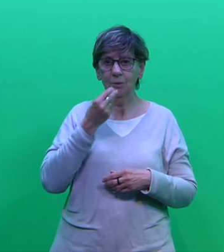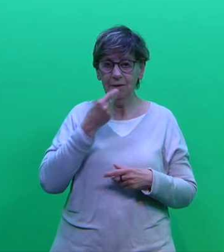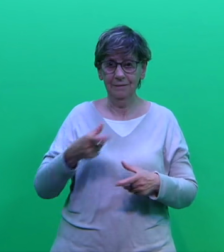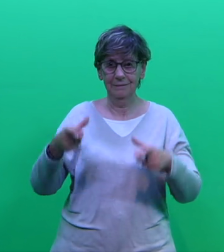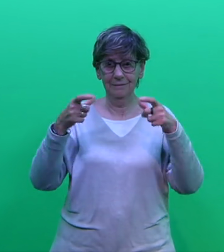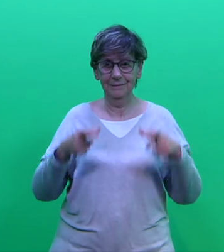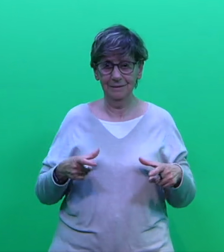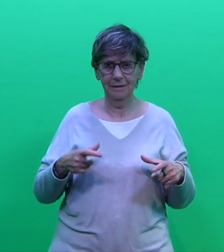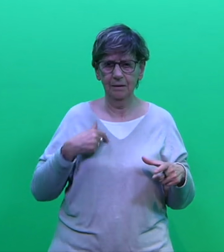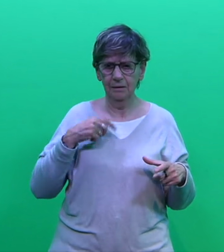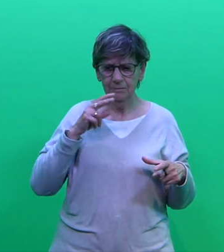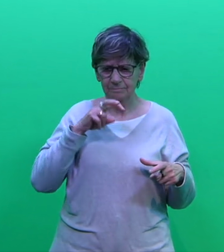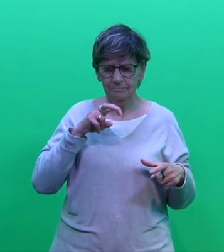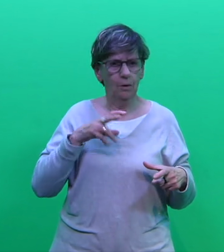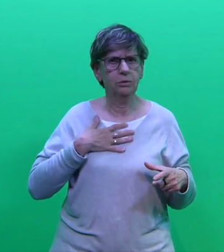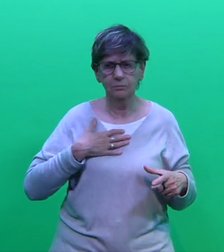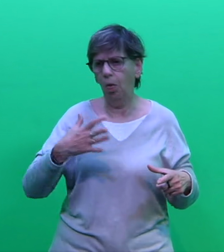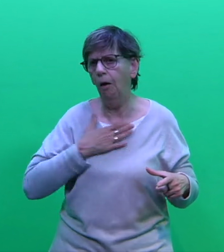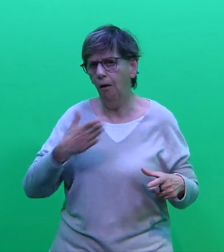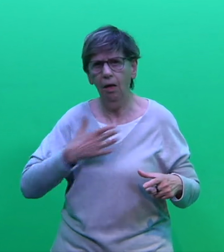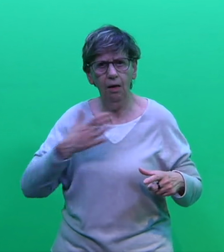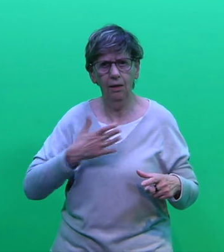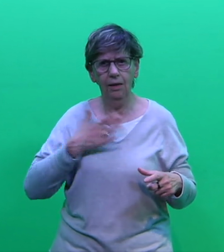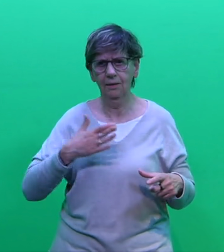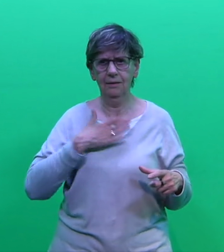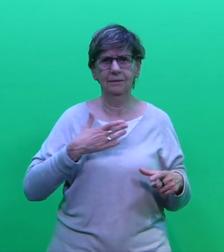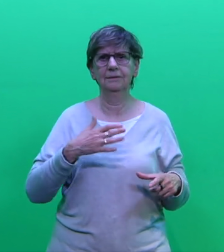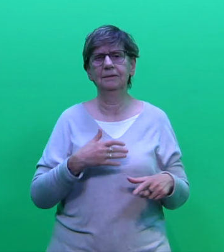Quan tinc el plat de menjar al davant i l'oloro, tusso molt.